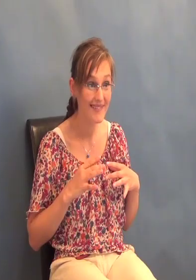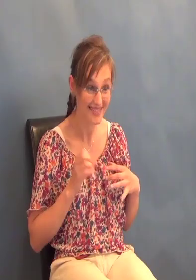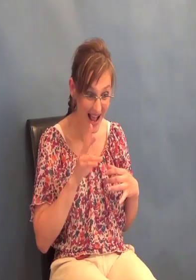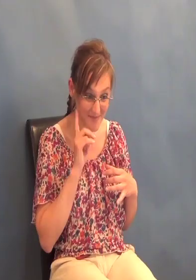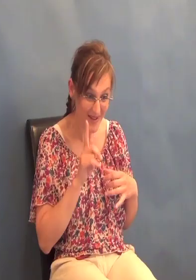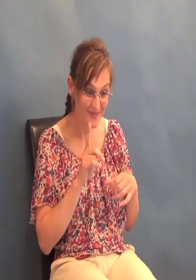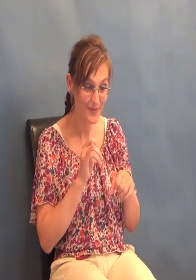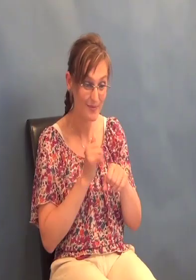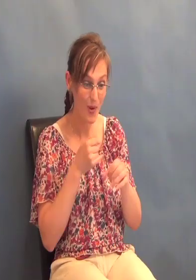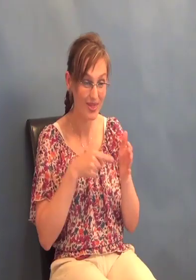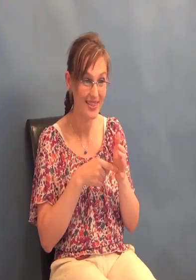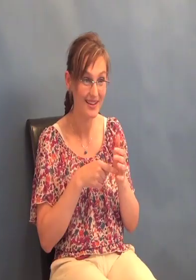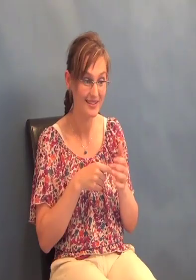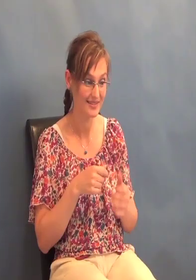Tak? Naprawdę, w ten piątek?